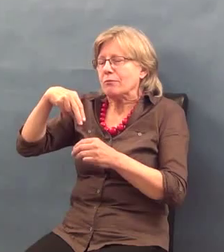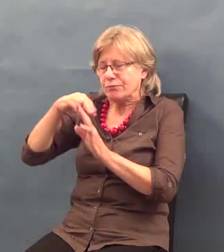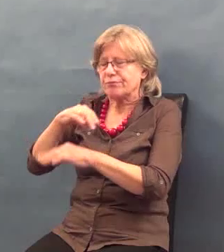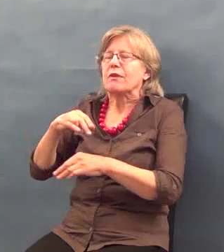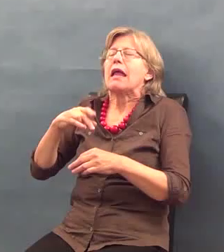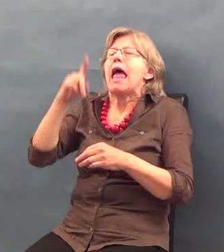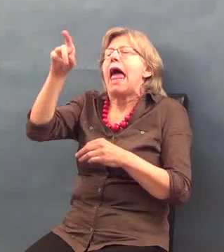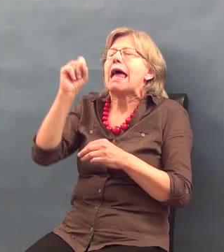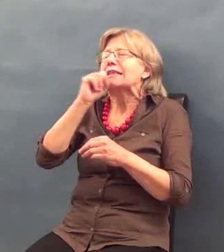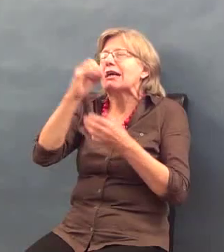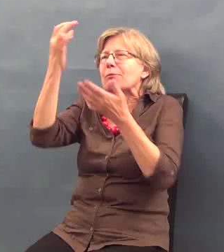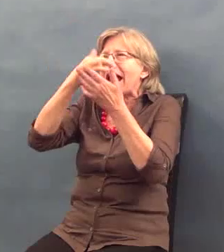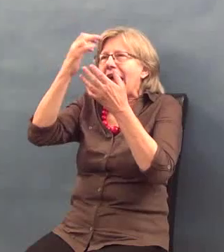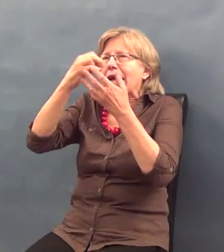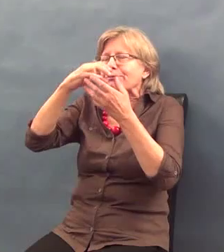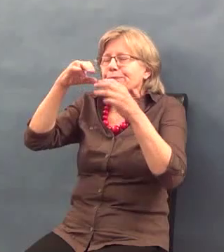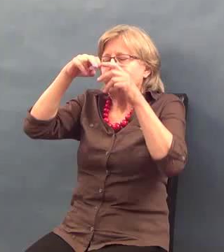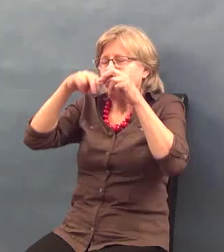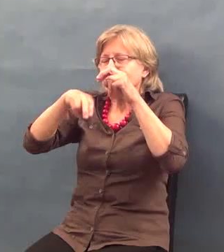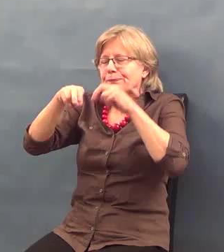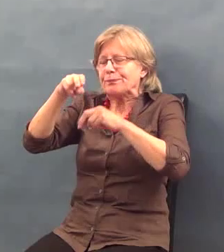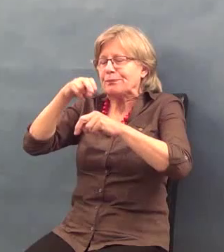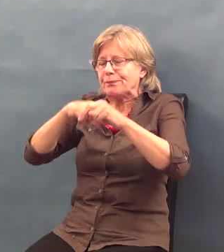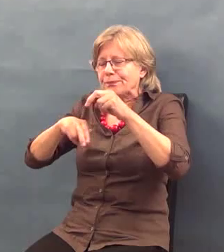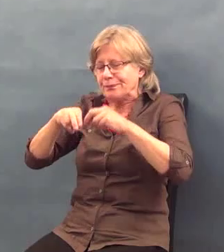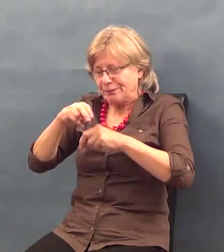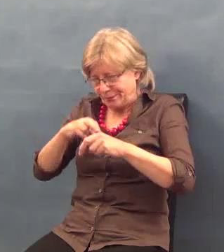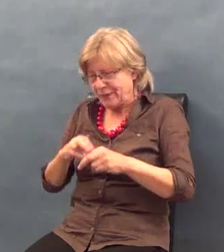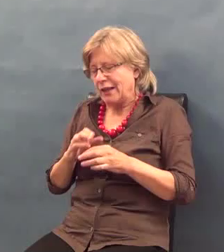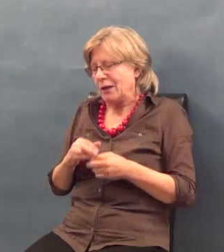A ten starszy pan zebrał gruszki z drzewa i powoli zszedł na dół.